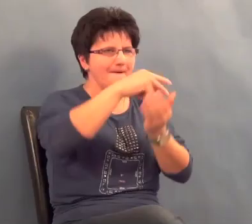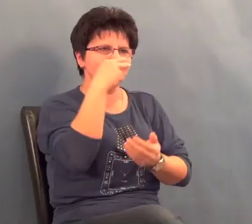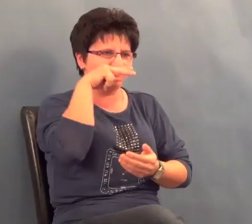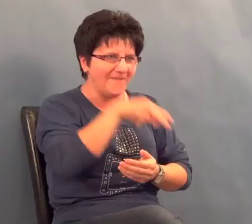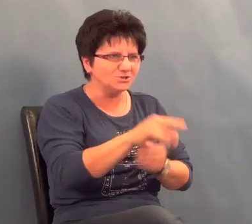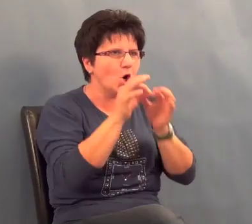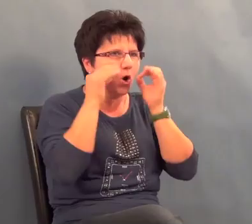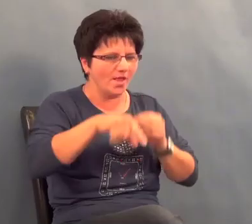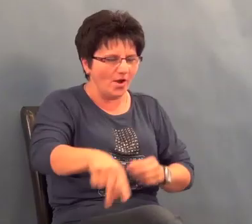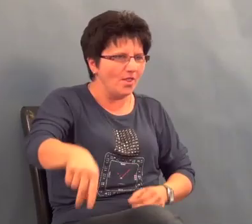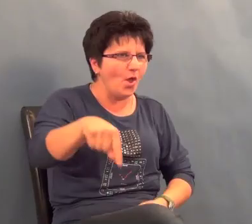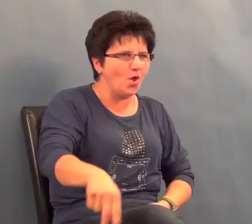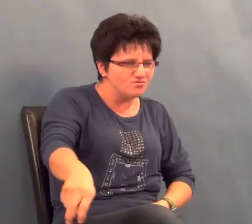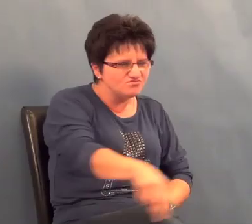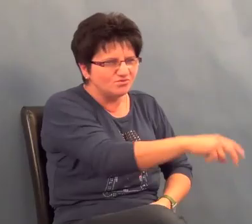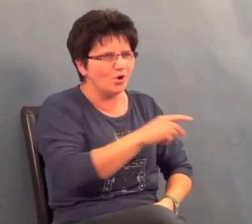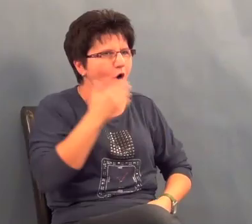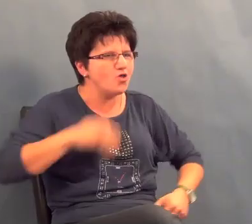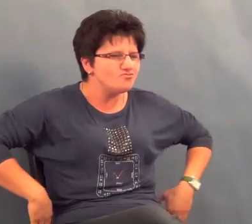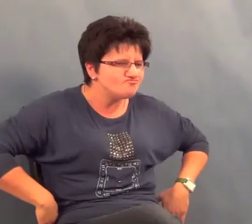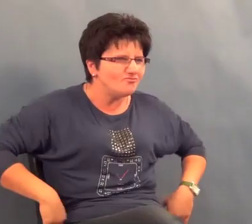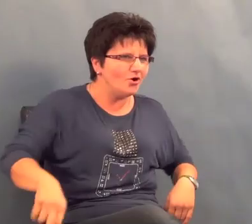A na dole kot chodzi podparty pod boki i myśli.